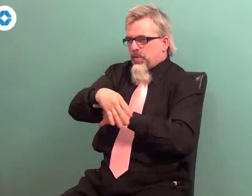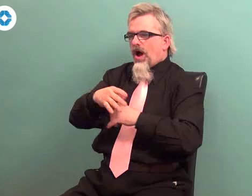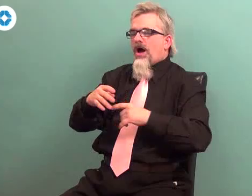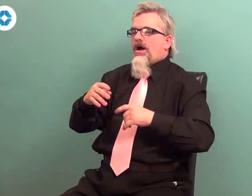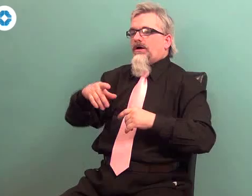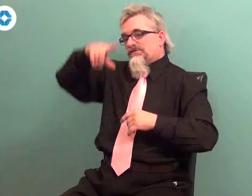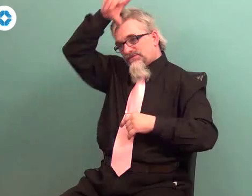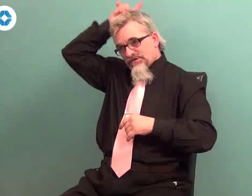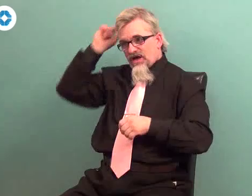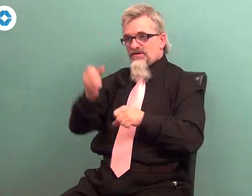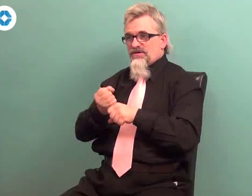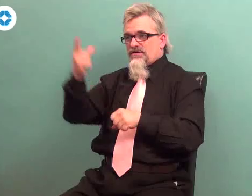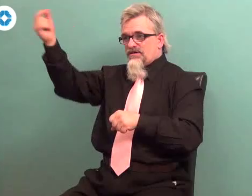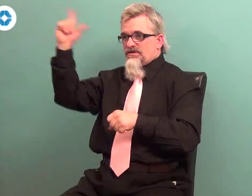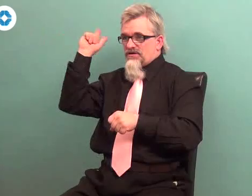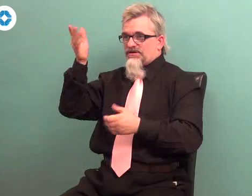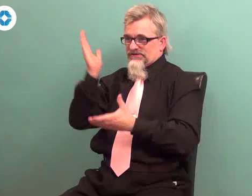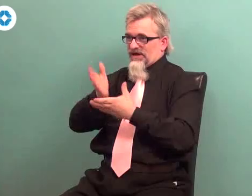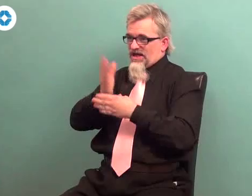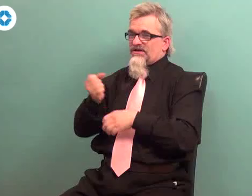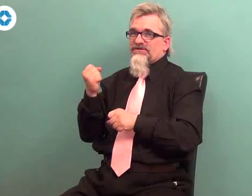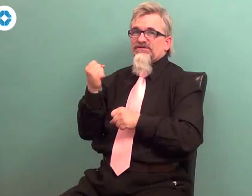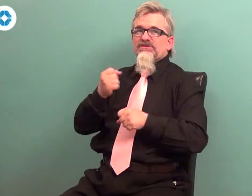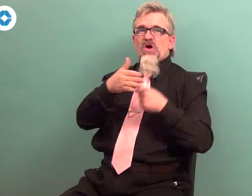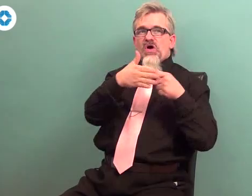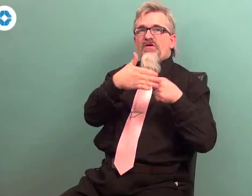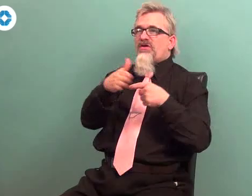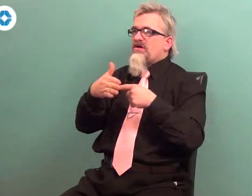Strażak z toporkiem otwierał wszystkie drzwi po kolei.